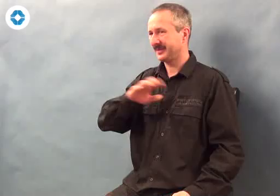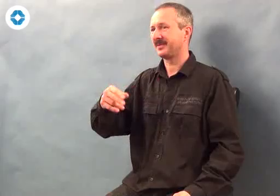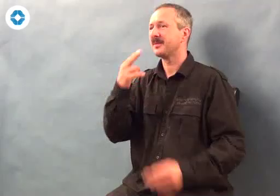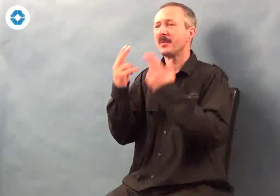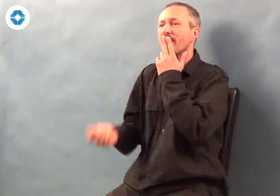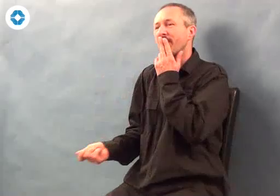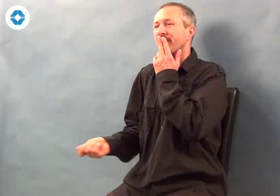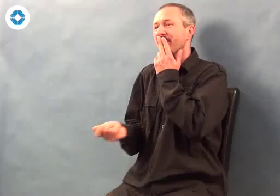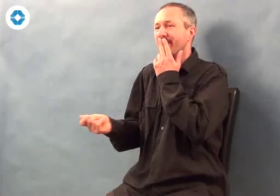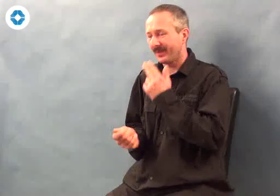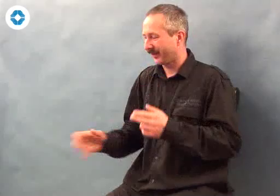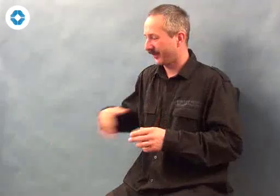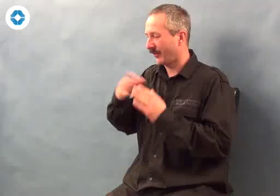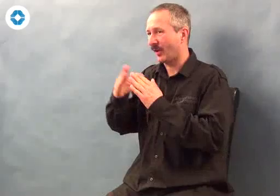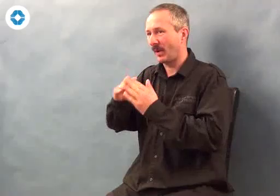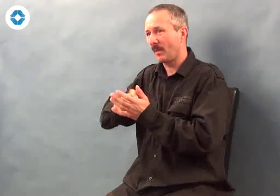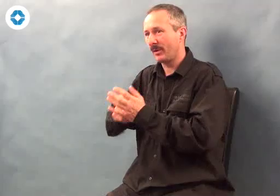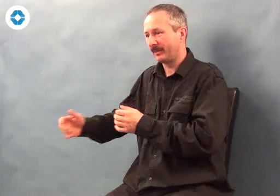Charlie Chaplin jest w domu, w pokoju z małym chłopcem.